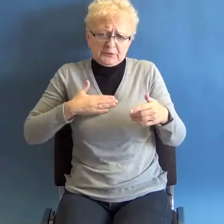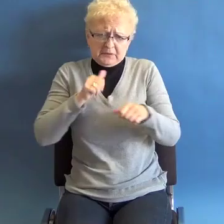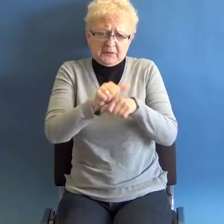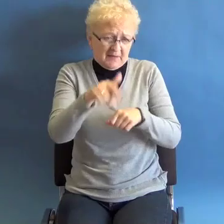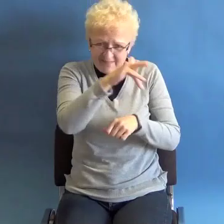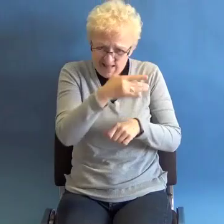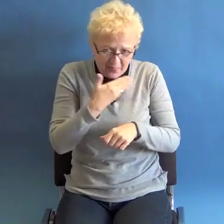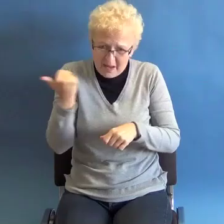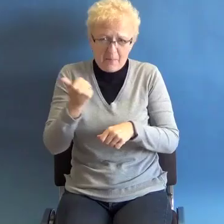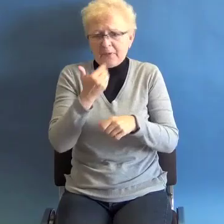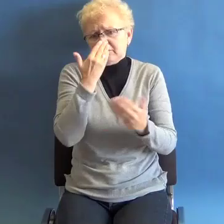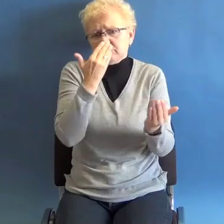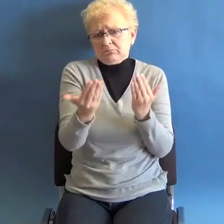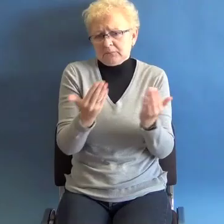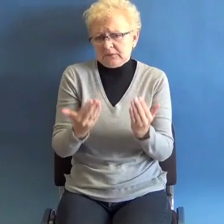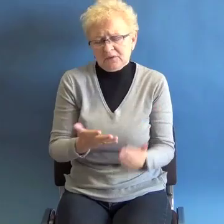Tak naprawdę nie miała piersi, ale nie było można tego rozpoznać.